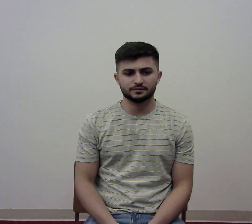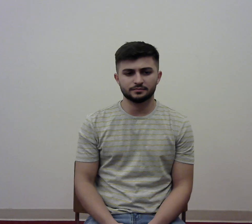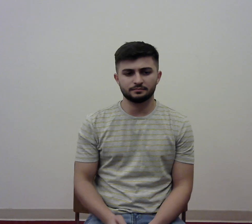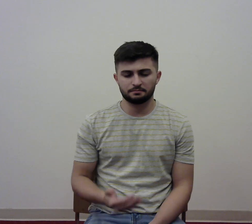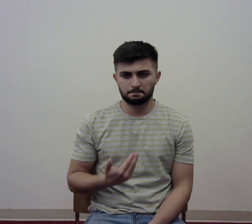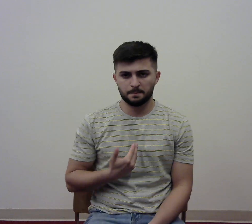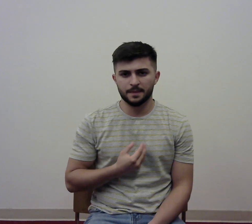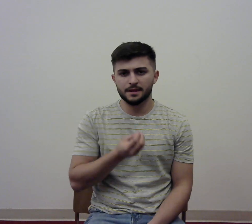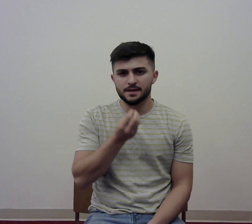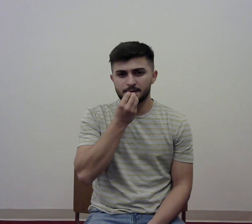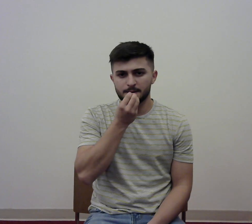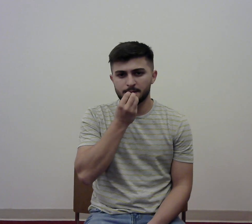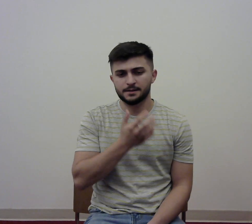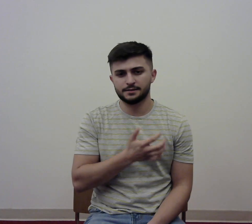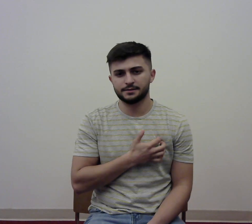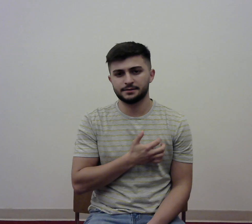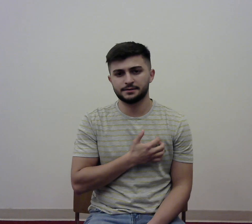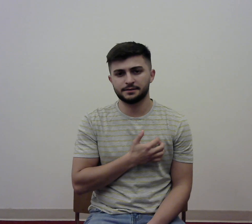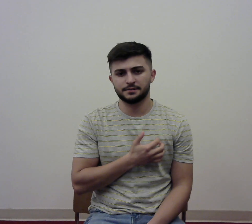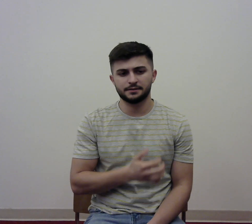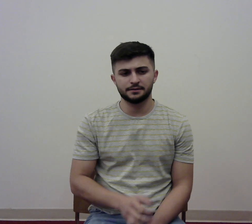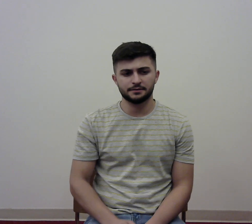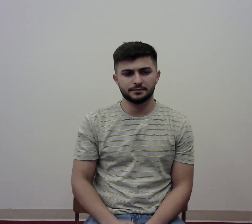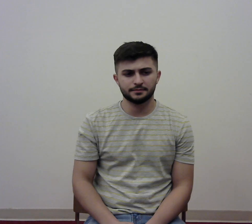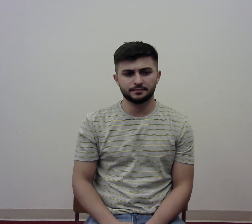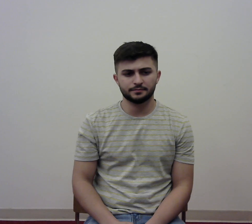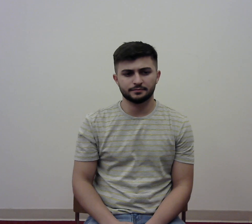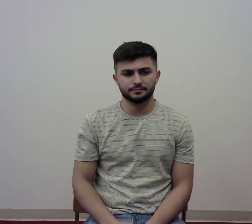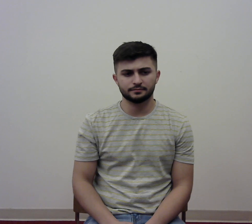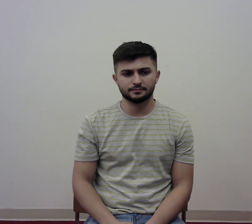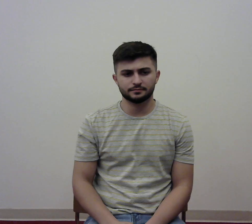Mən yemək istəyirəm